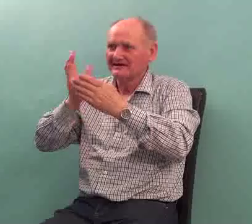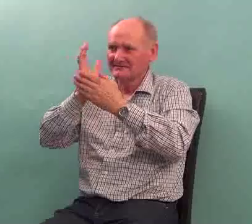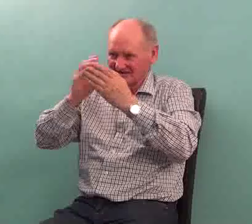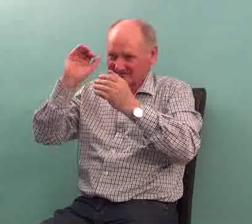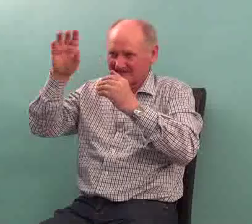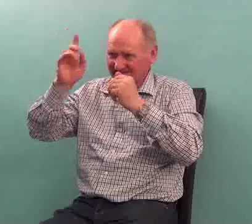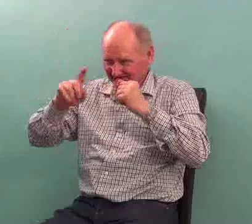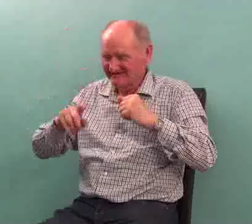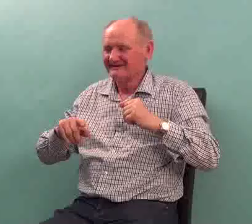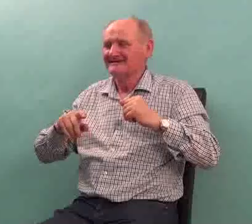Rzucił i szyba pękła.